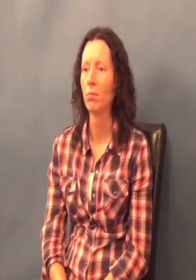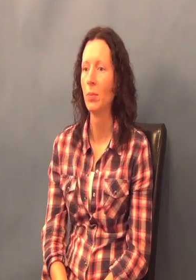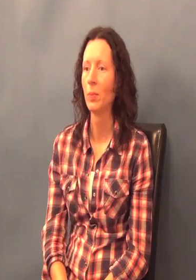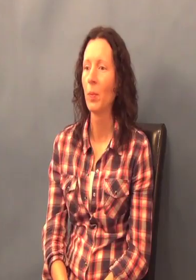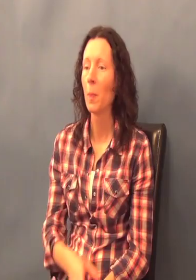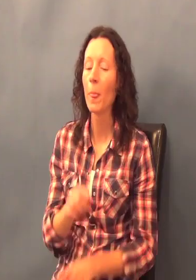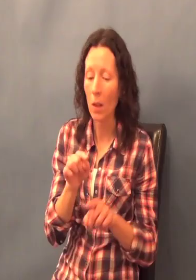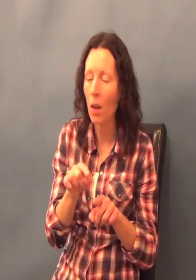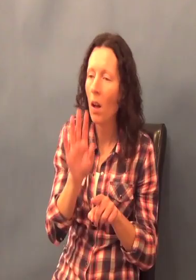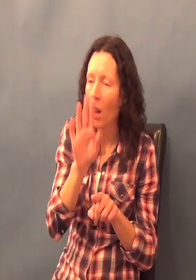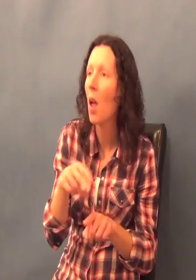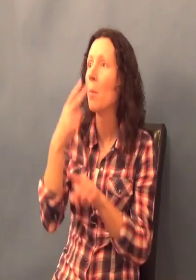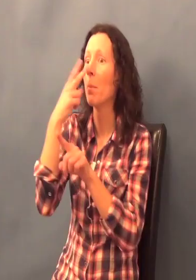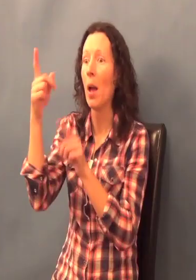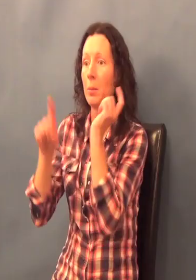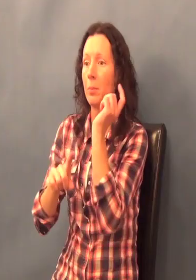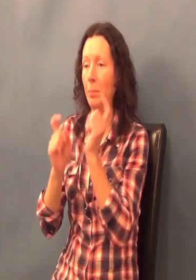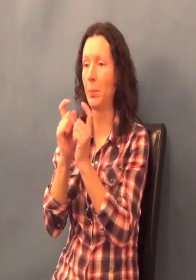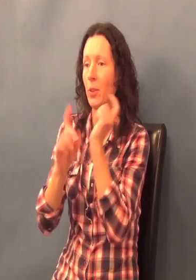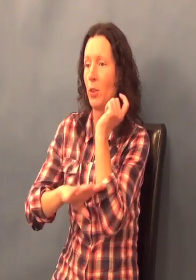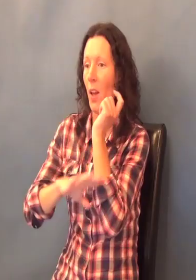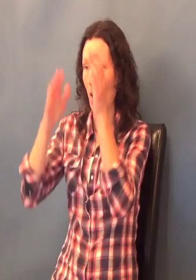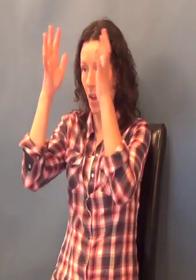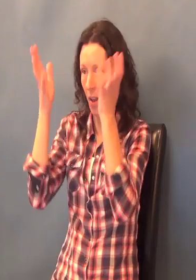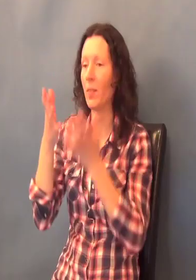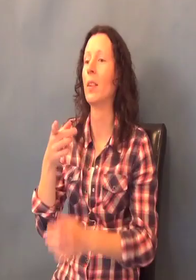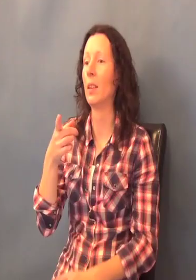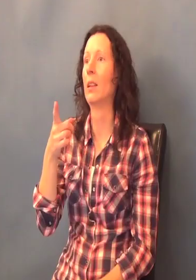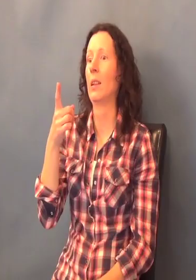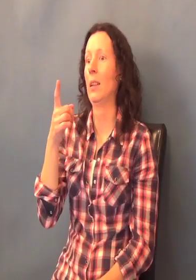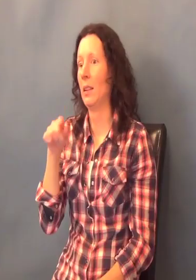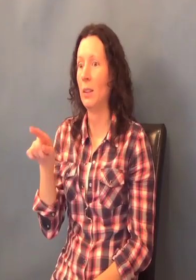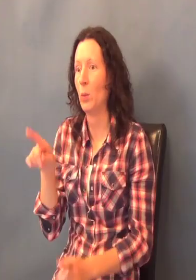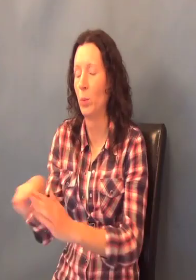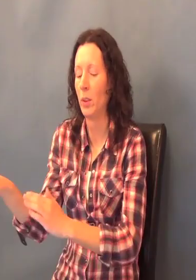Chłopiec przygląda się ziemi, a obok niego jest drzewo z ulem, pies przestraszony patrzy na niego i ucieka.